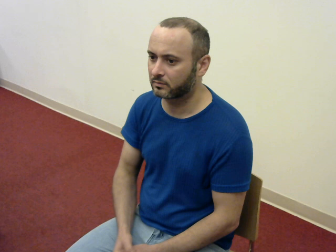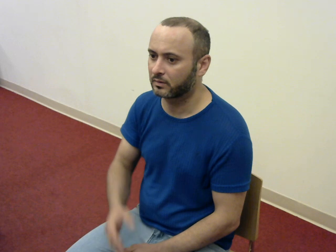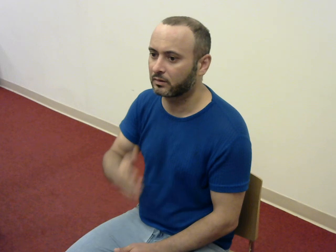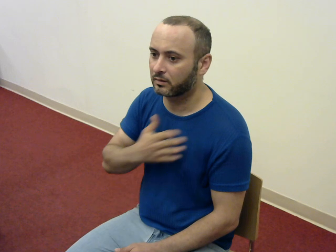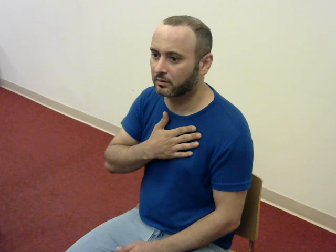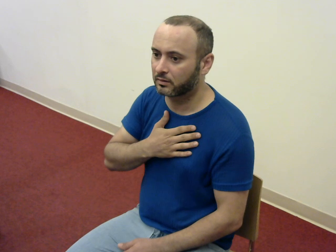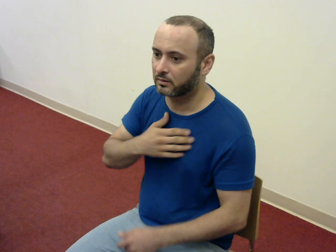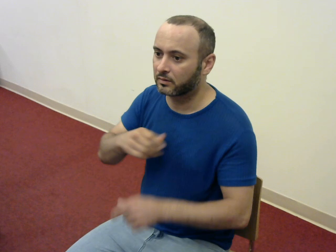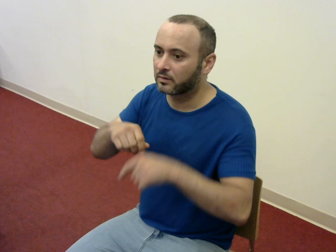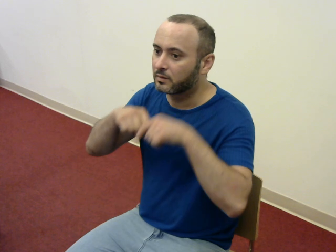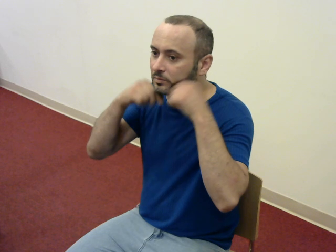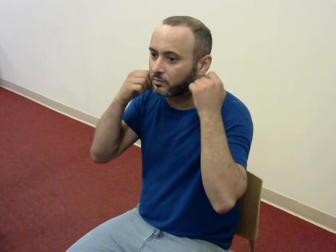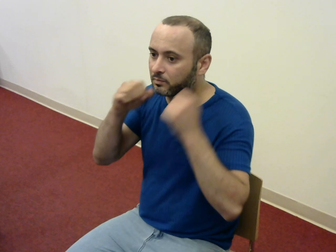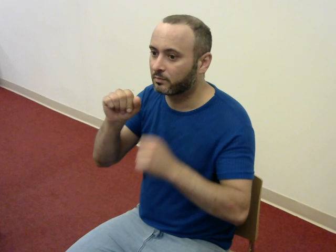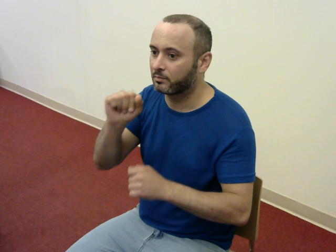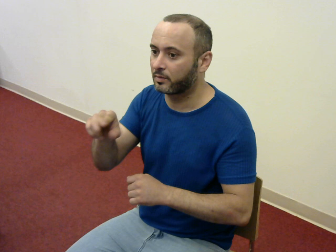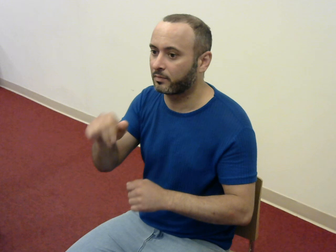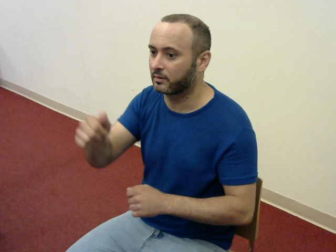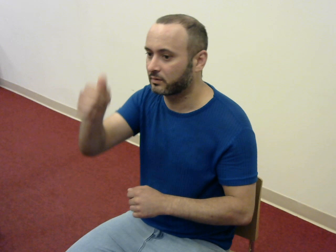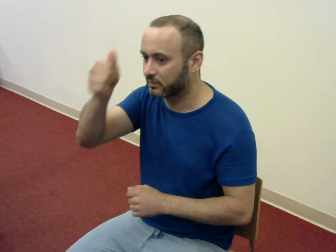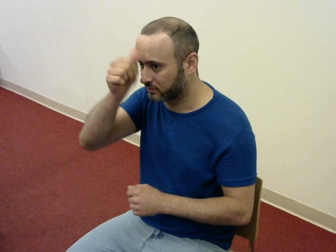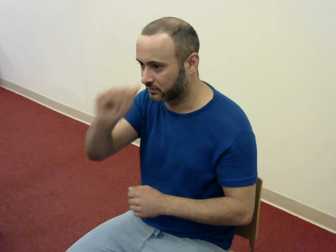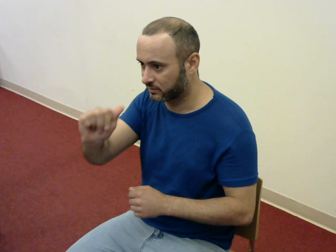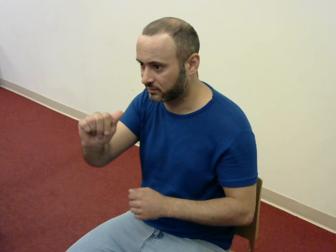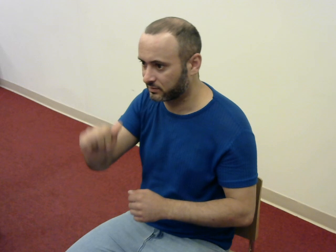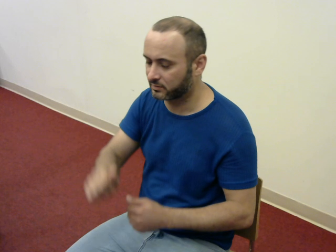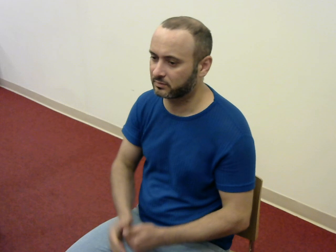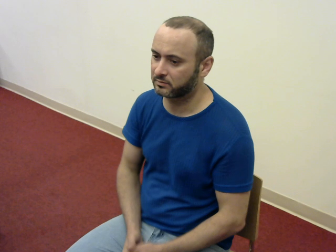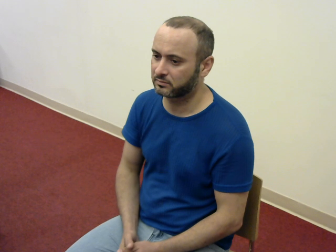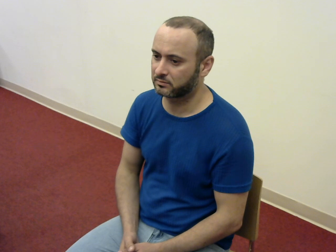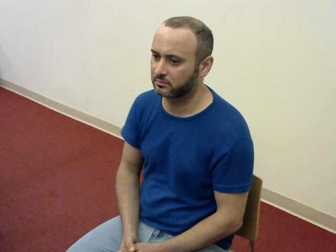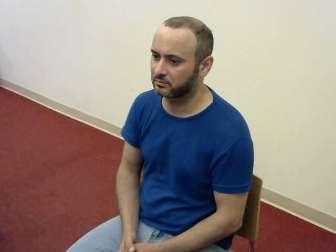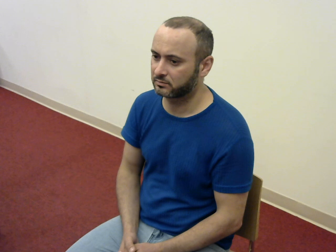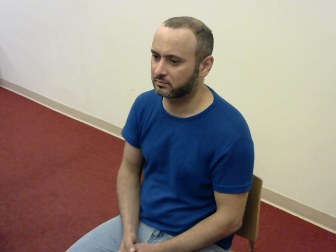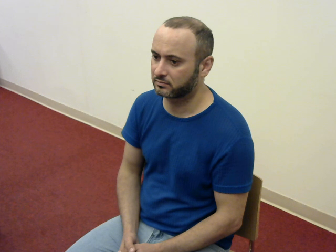Mənim ad günüm aprel ayındadır